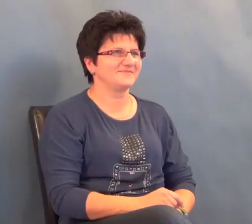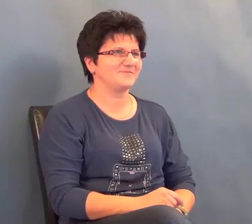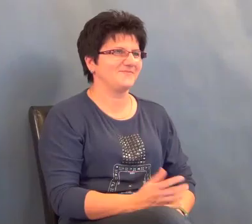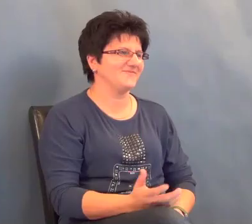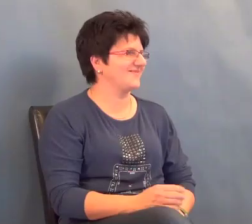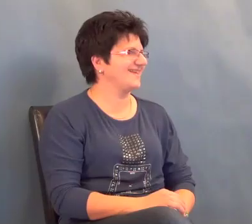No.